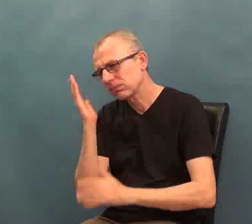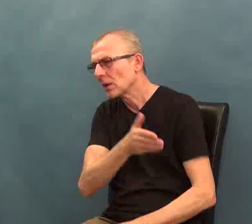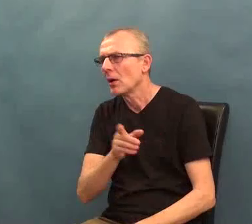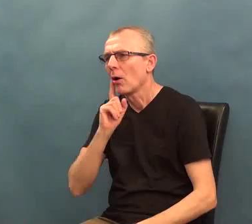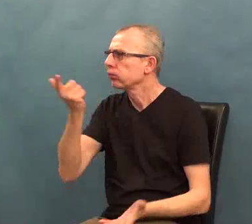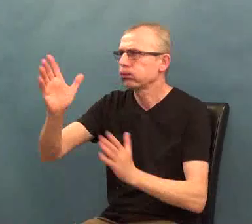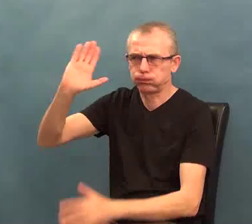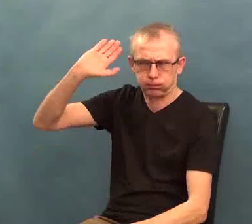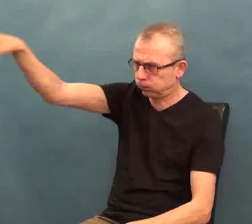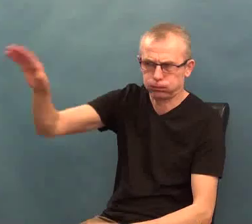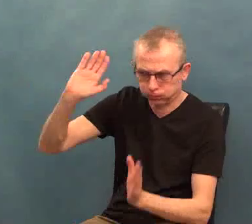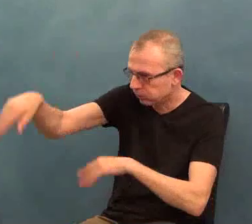Koledzy odpowiedzieli, że w porządku, może iść.